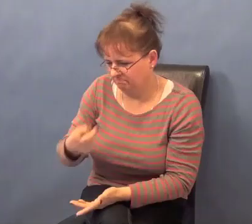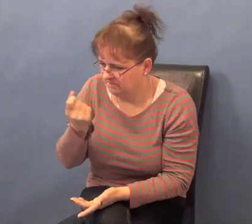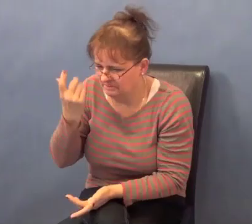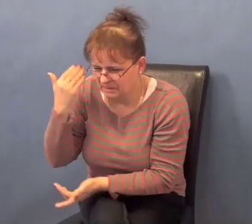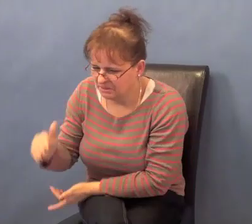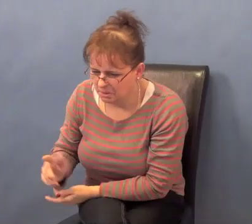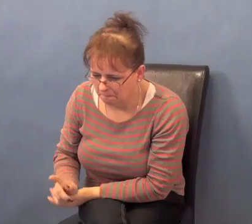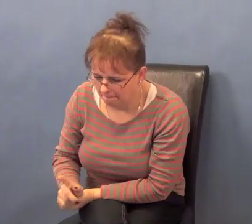Ja tego raczej nie znam.